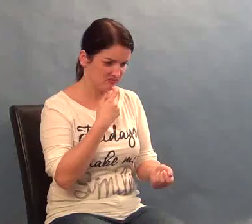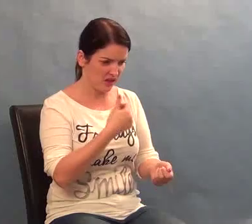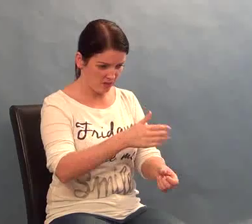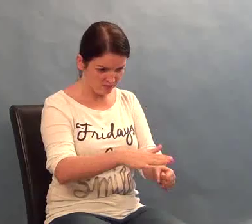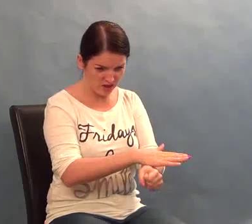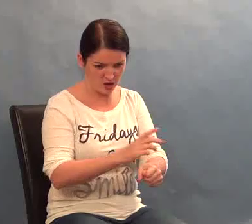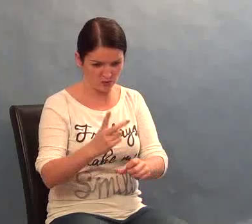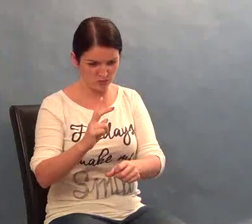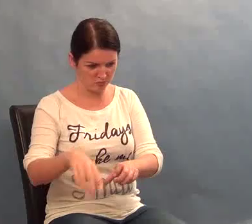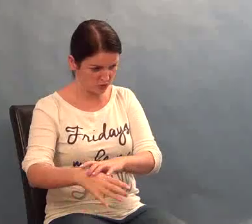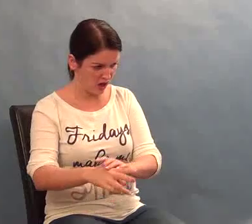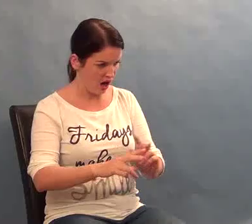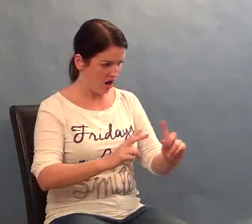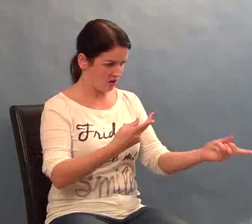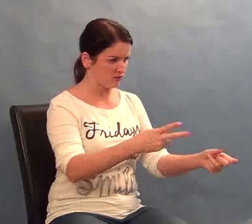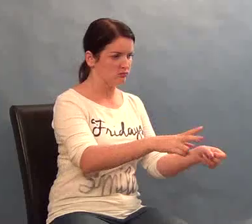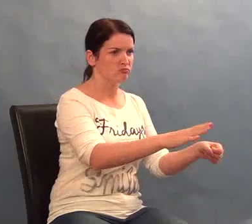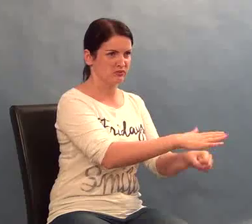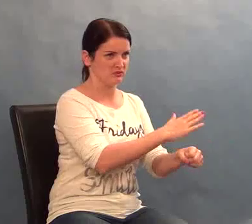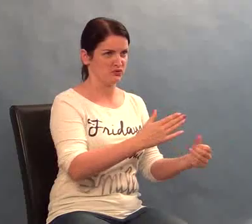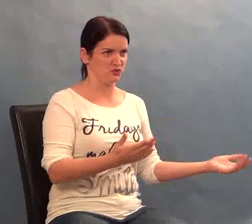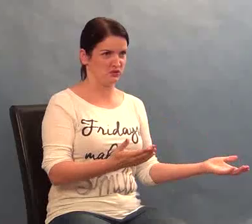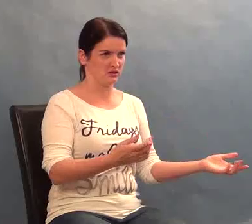Jeden kosz jest pełny, drugi pusty, ale gdzie jest trzeci pełny?